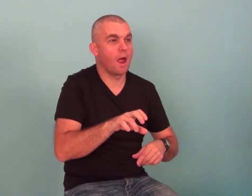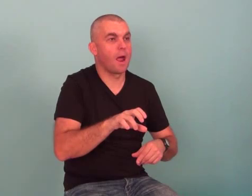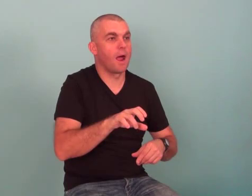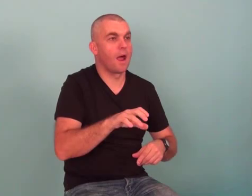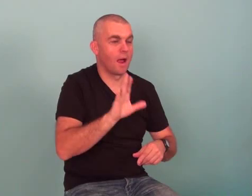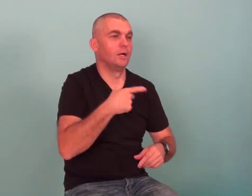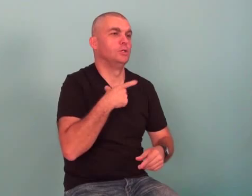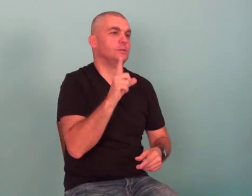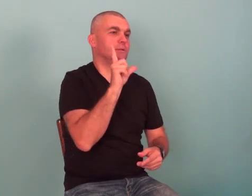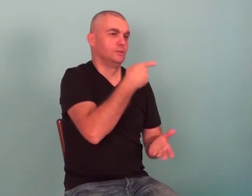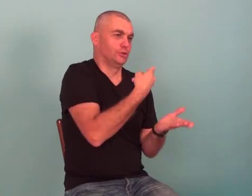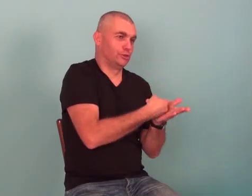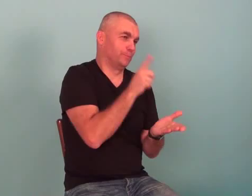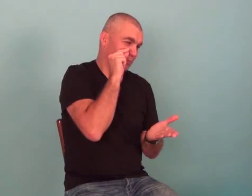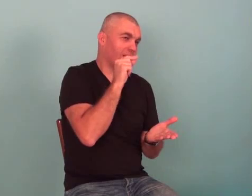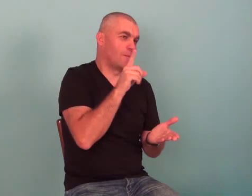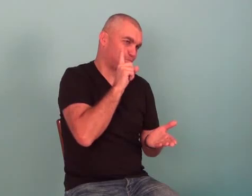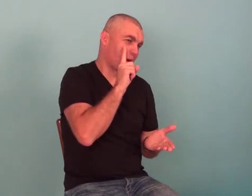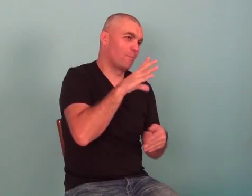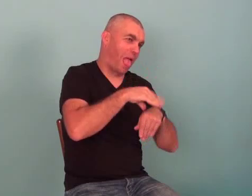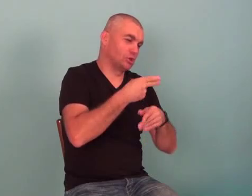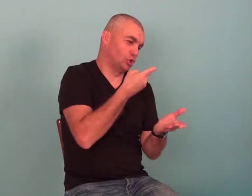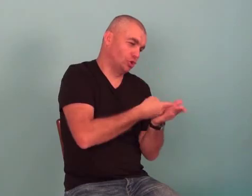Chłopiec i pies idą spać, kładą się obaj.